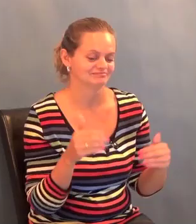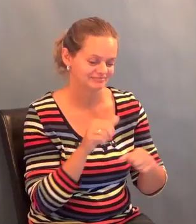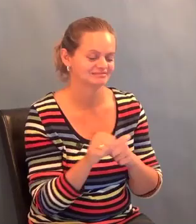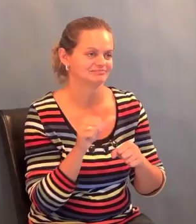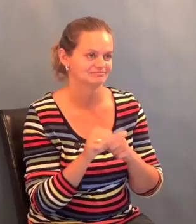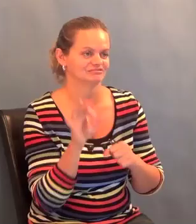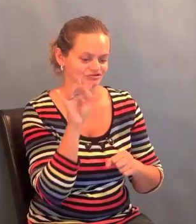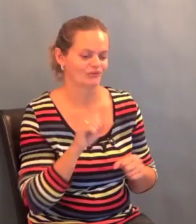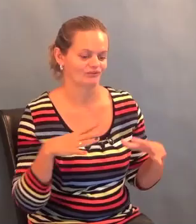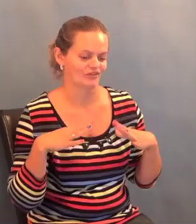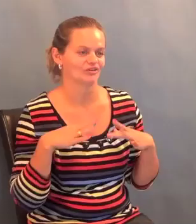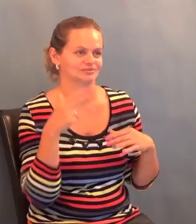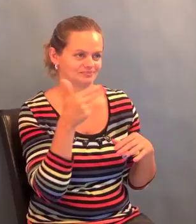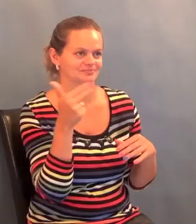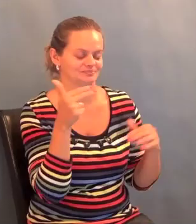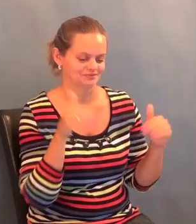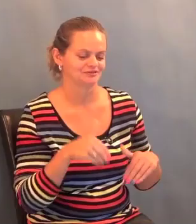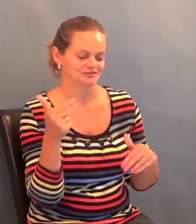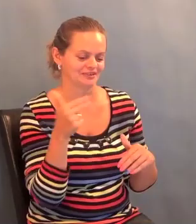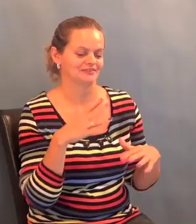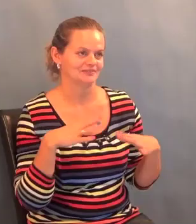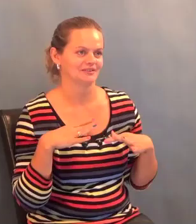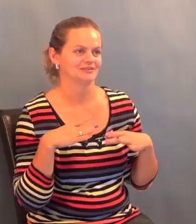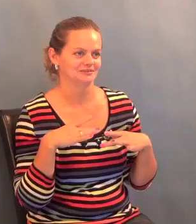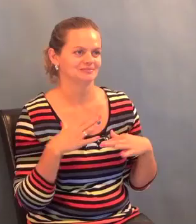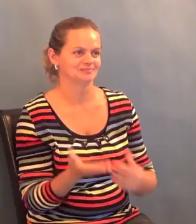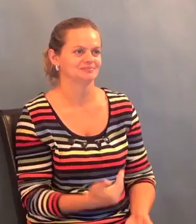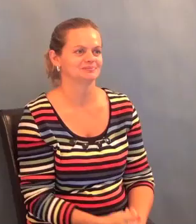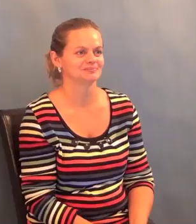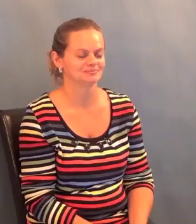Można, jest wolne w niedzielę, mam wolne.